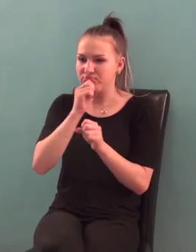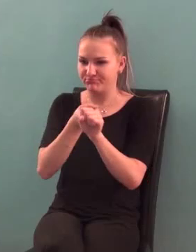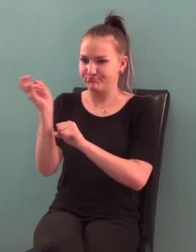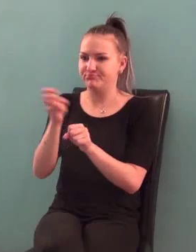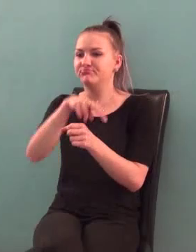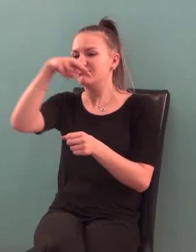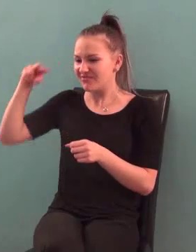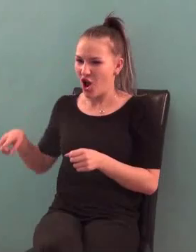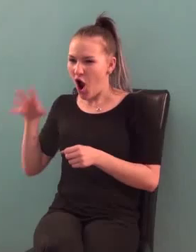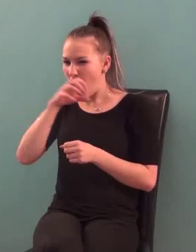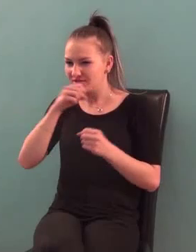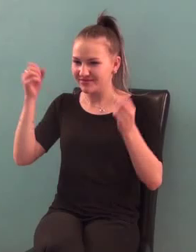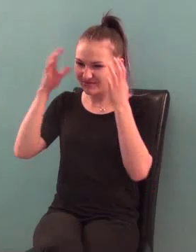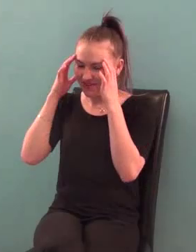Upadł do kosza na śmieci.